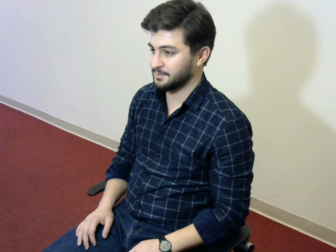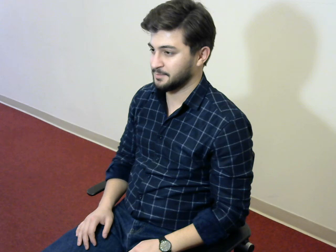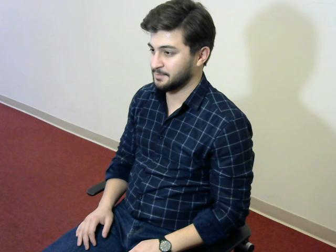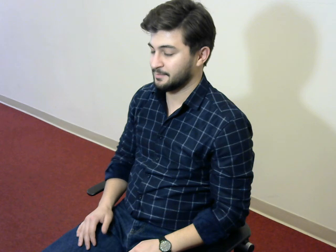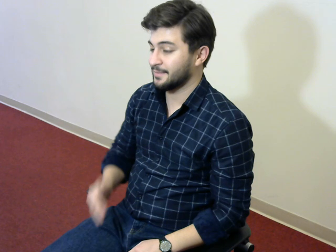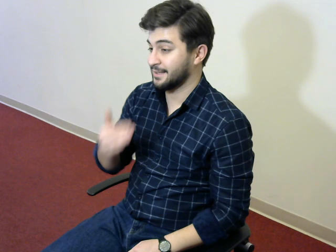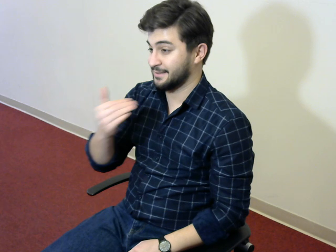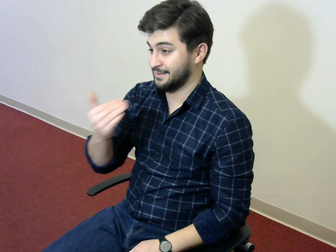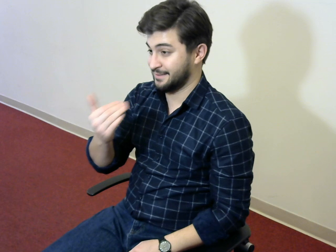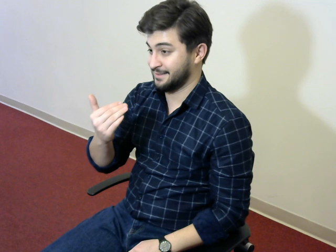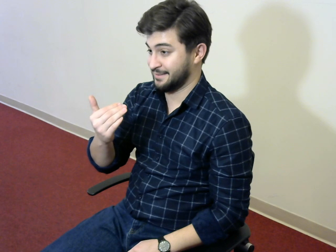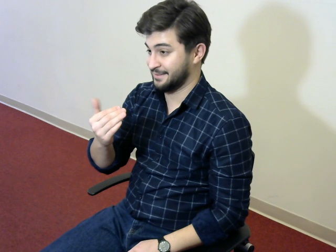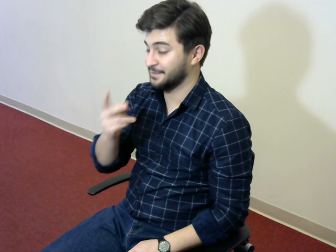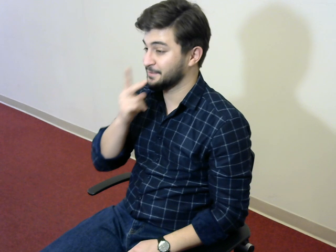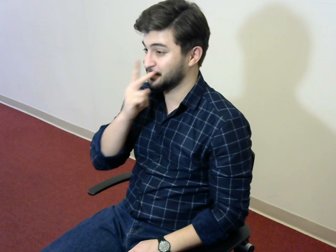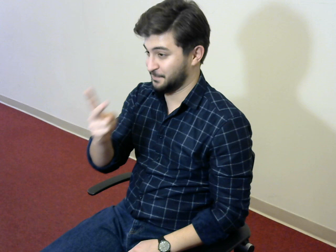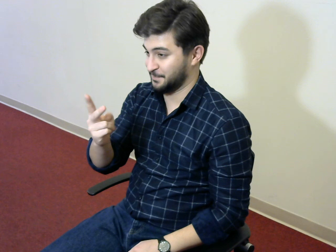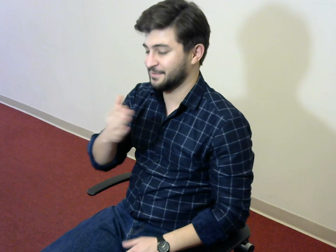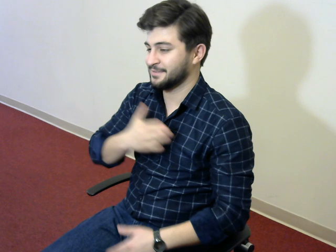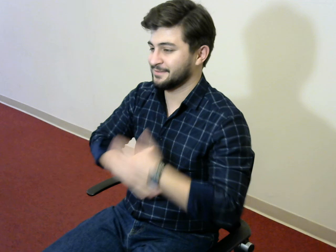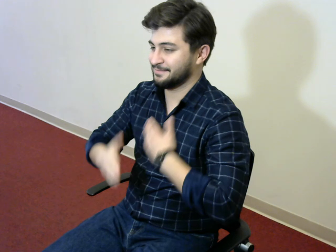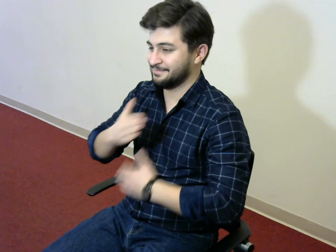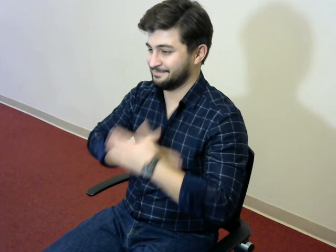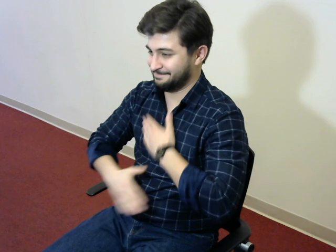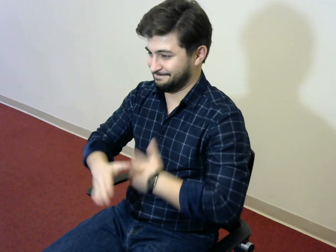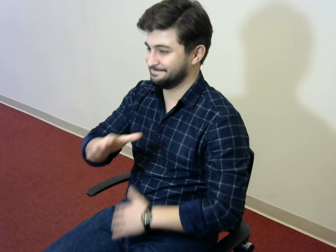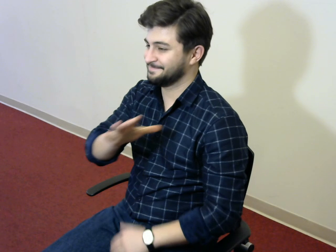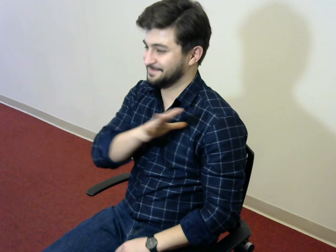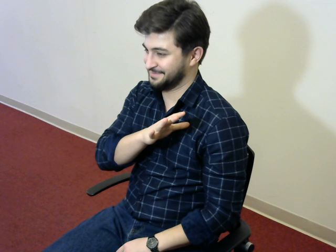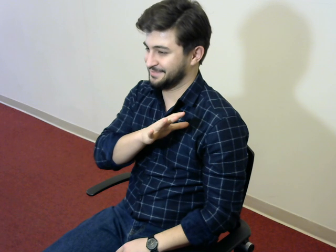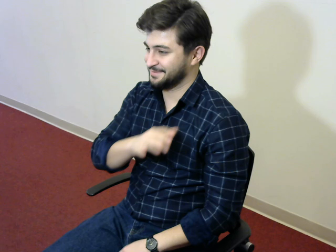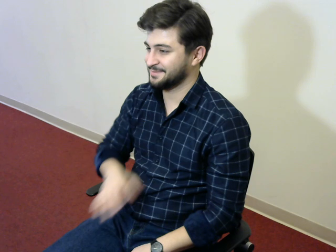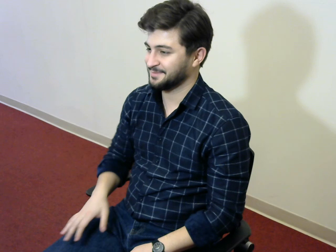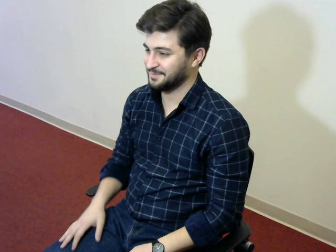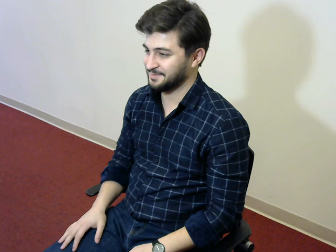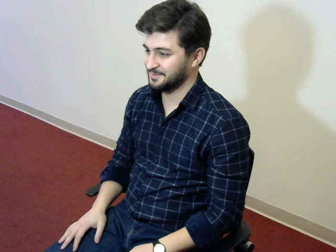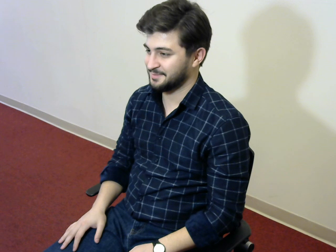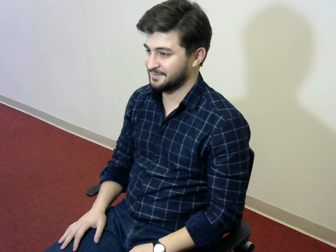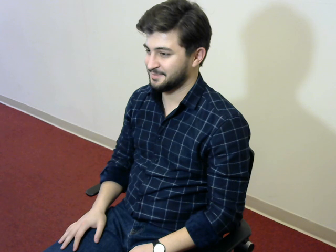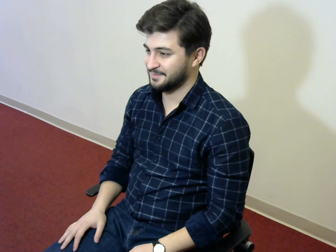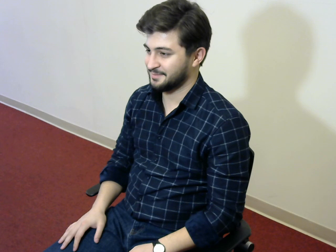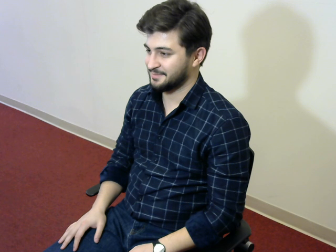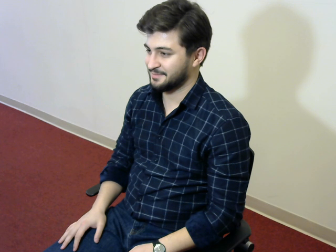Sizi görməyimə şad oldum